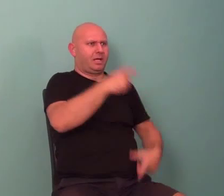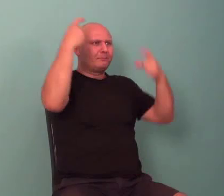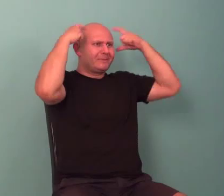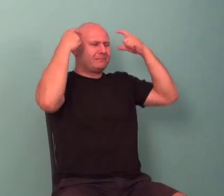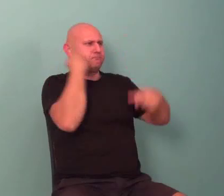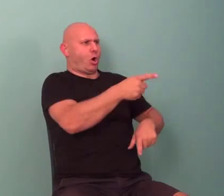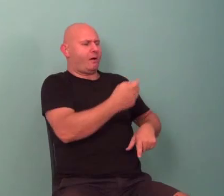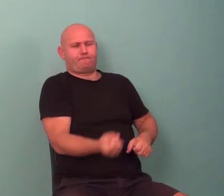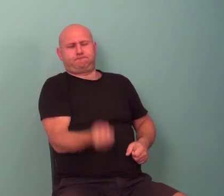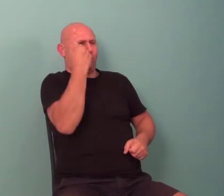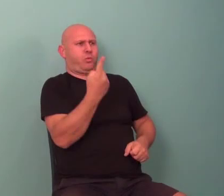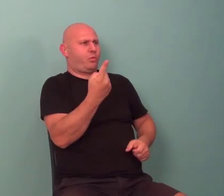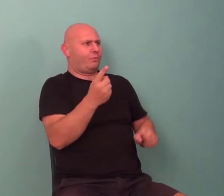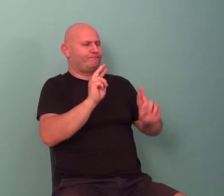Myszka Miki zauważyła go i bardzo się zdziwiła.